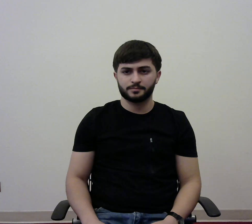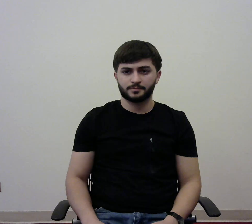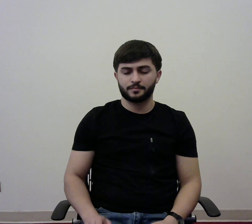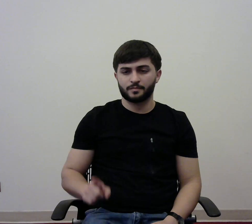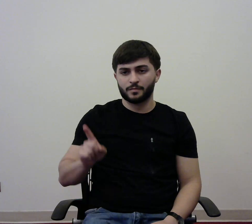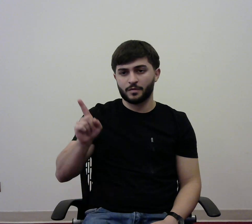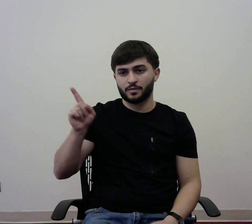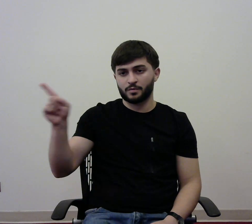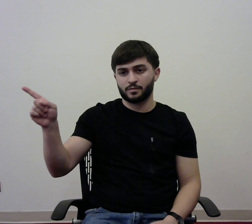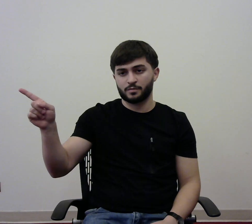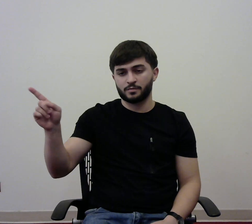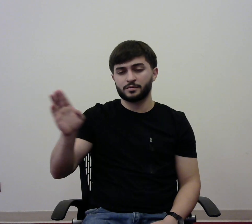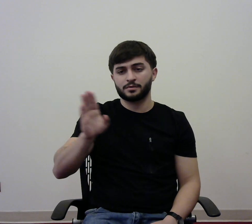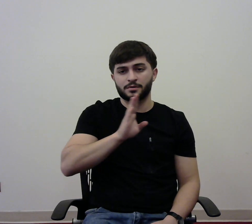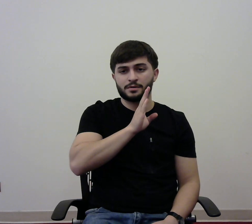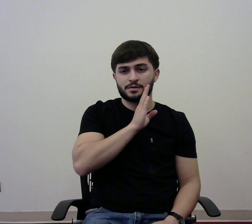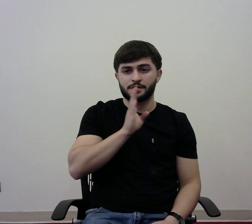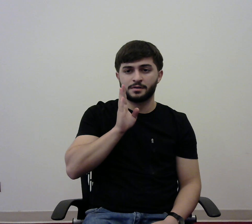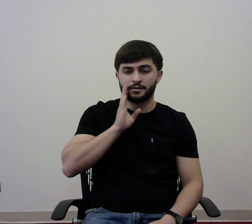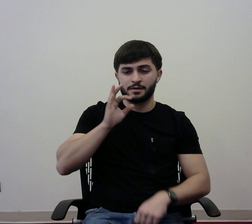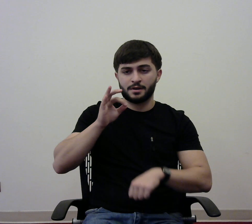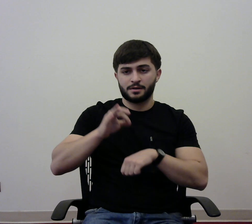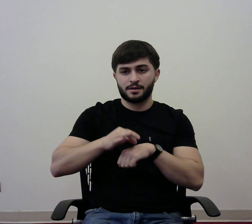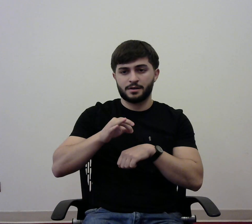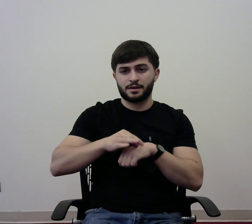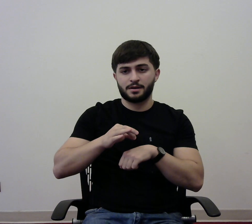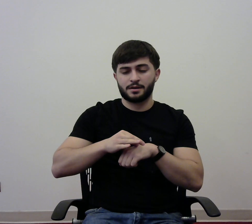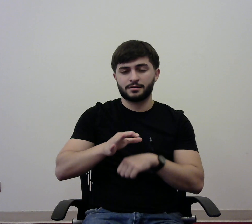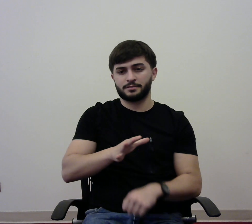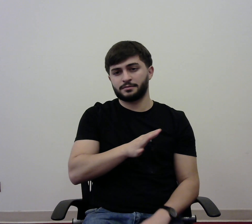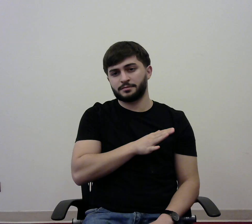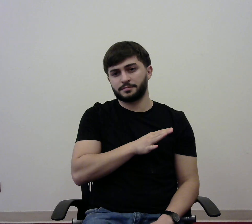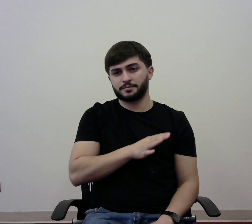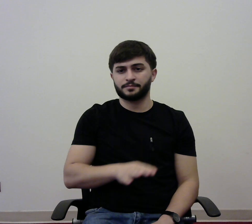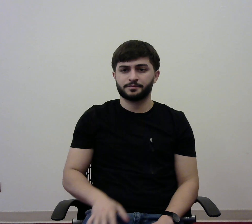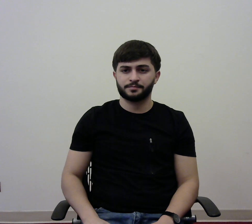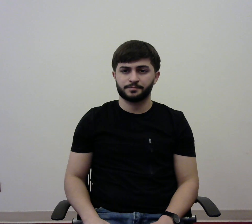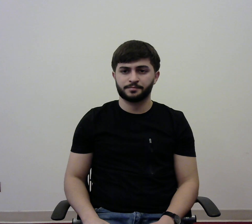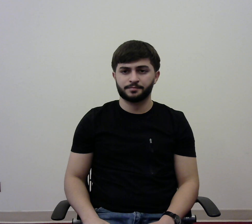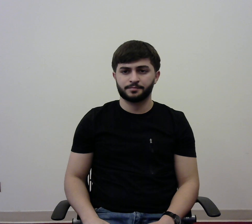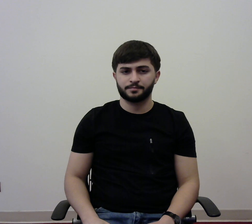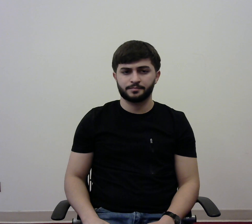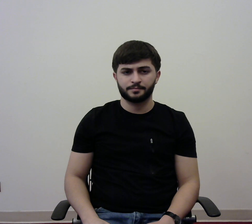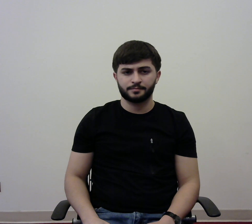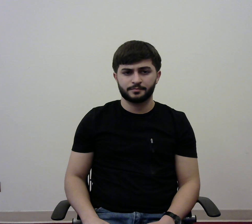Onun anası xəstələnmişdi